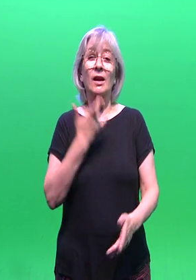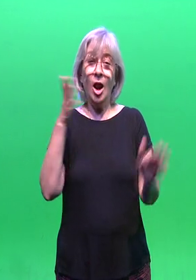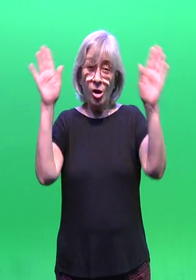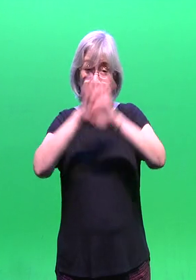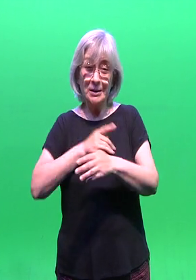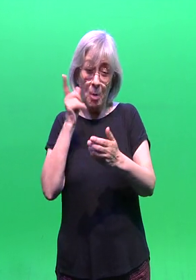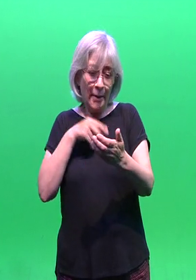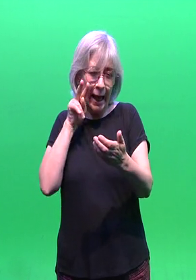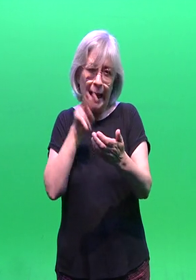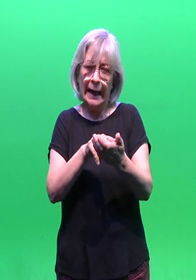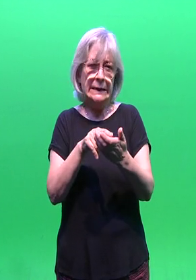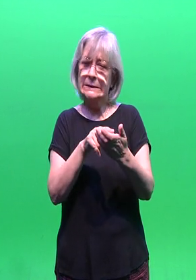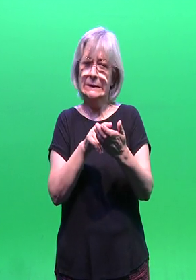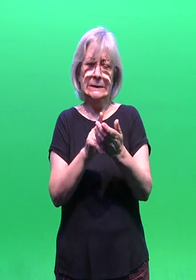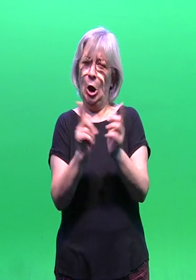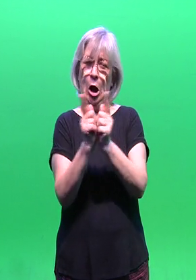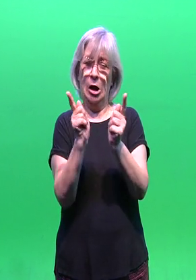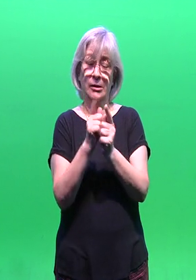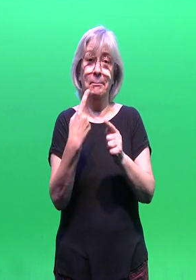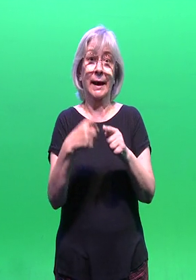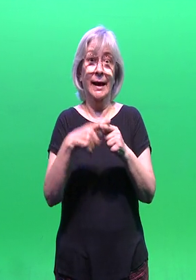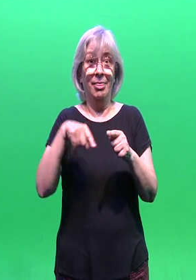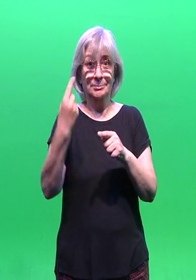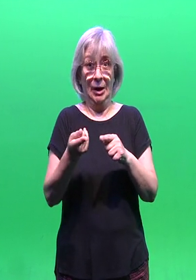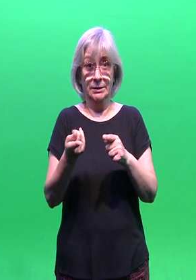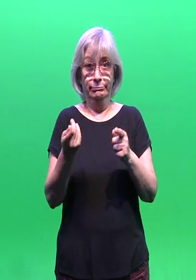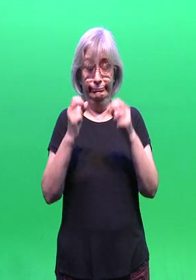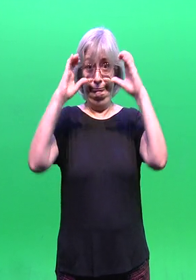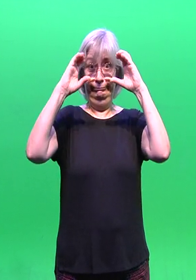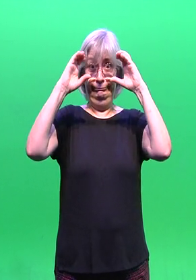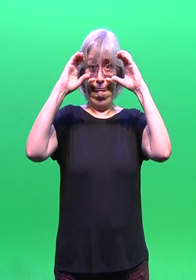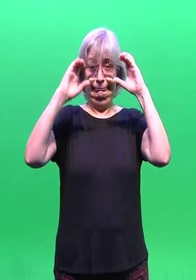Per exemple, a la nit, miro molt poc el mòbil, perquè sinó després no puc dormir, estic amb els ulls ben oberts.